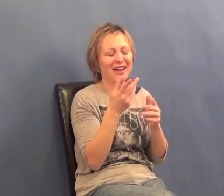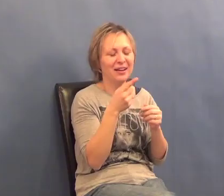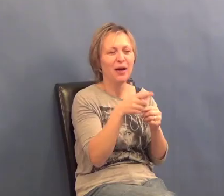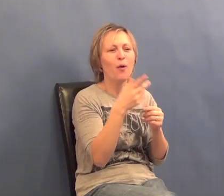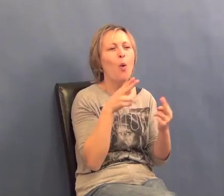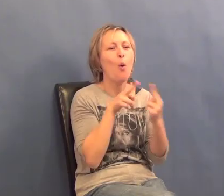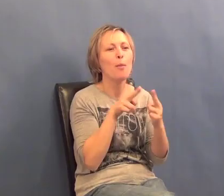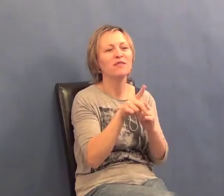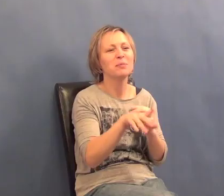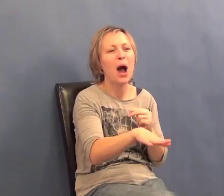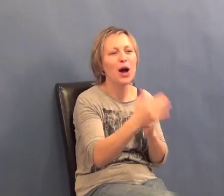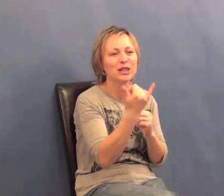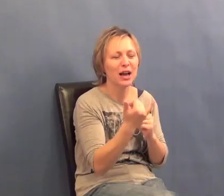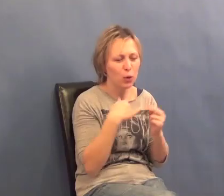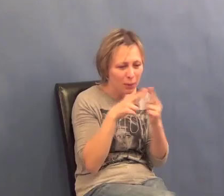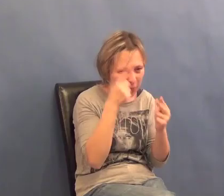No więc on umawia się z małym chłopcem.